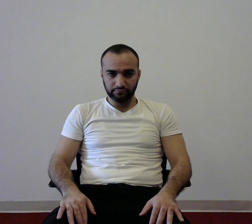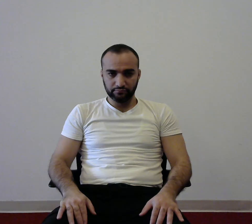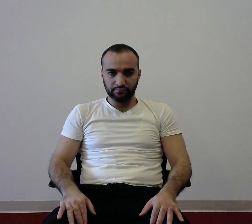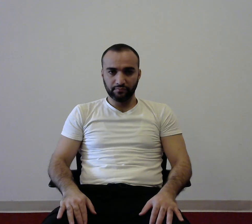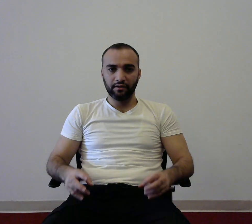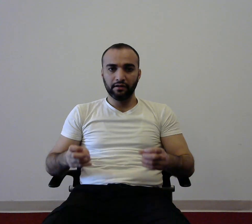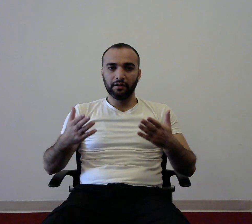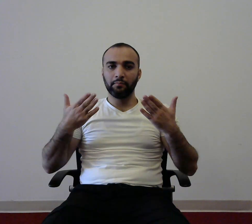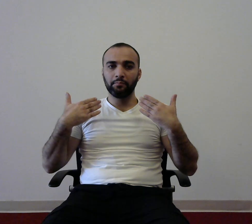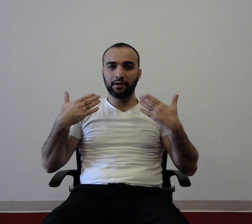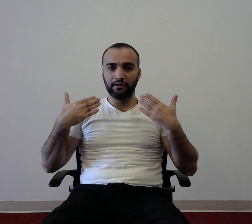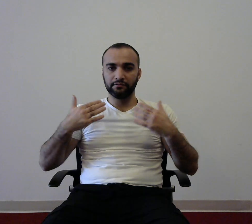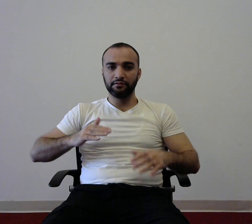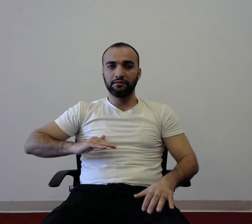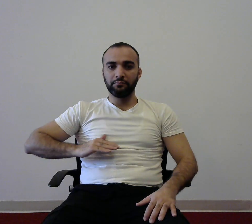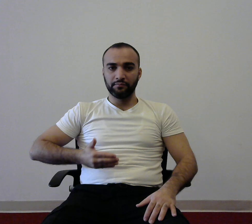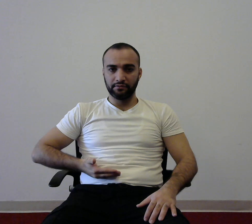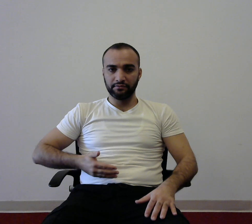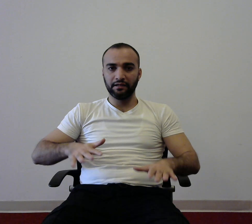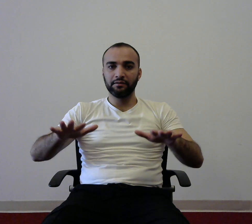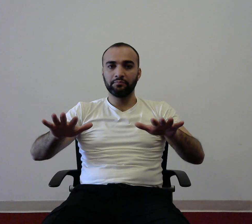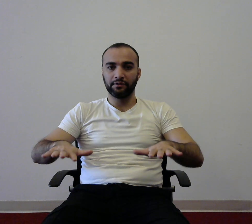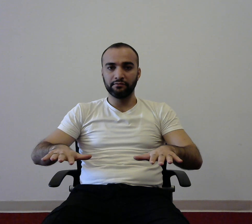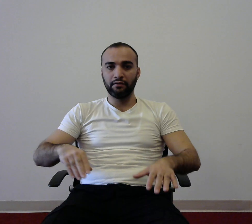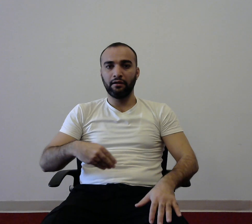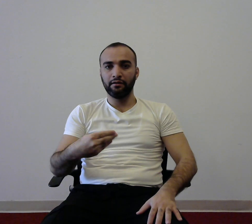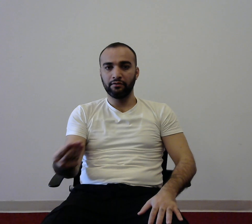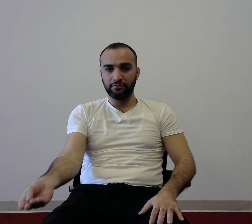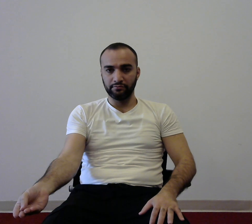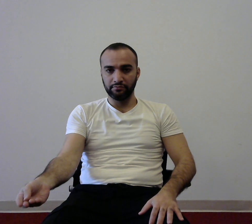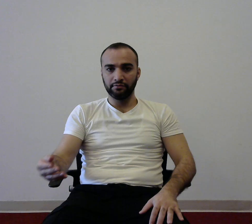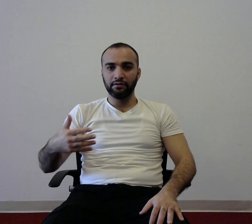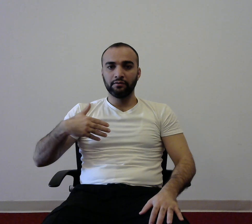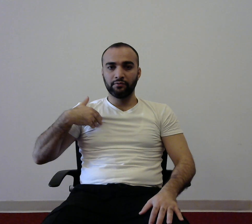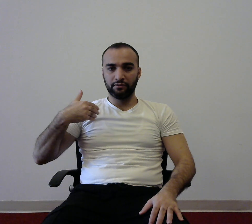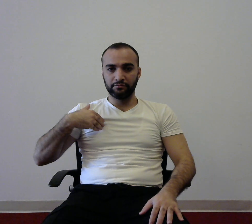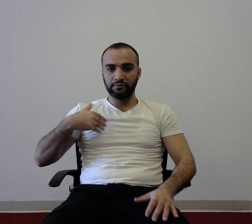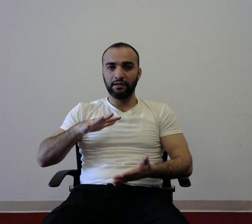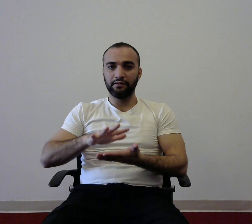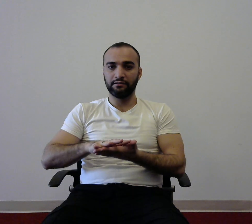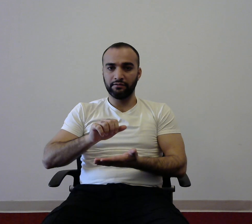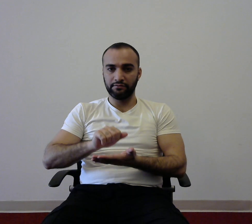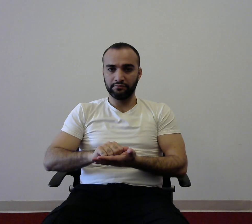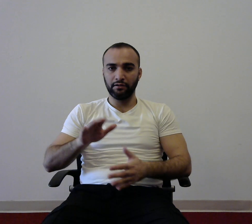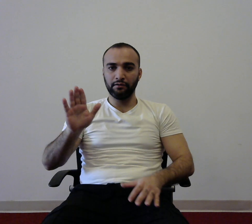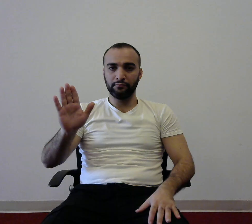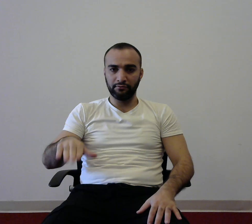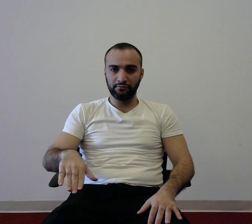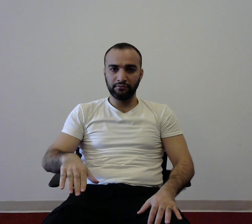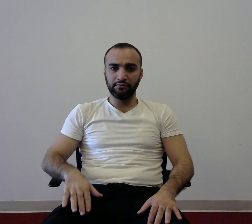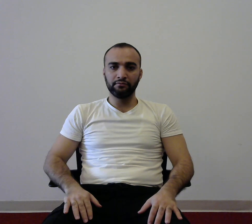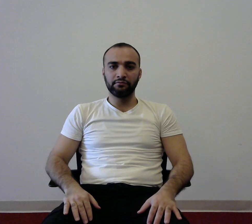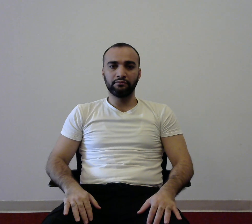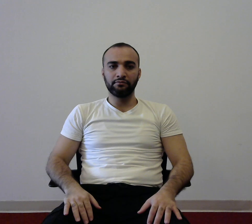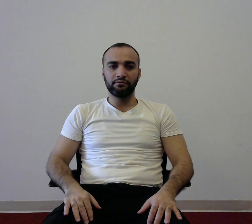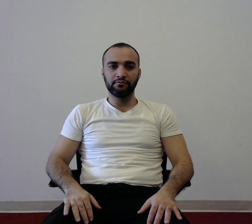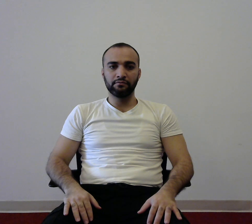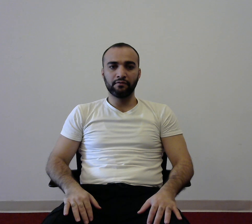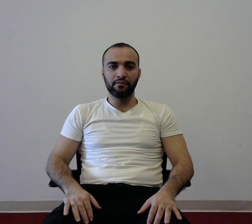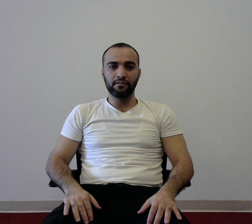Bağda yerə düşən meyvələr xarab olmuşdu